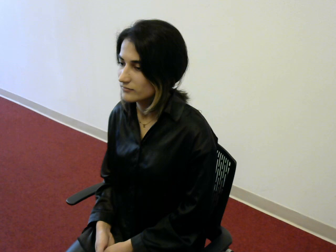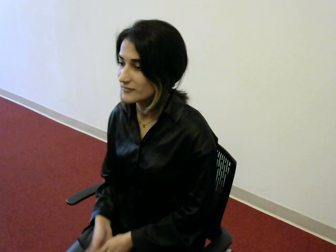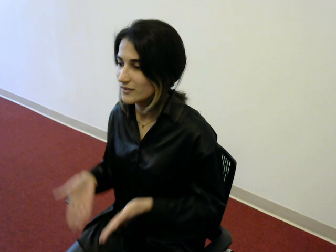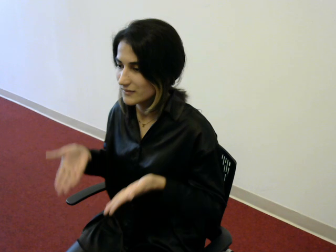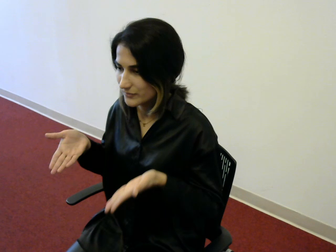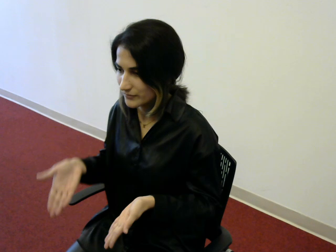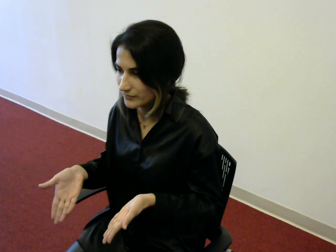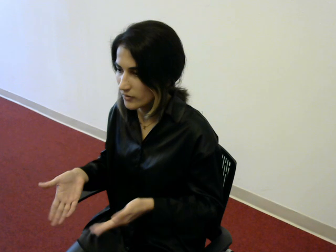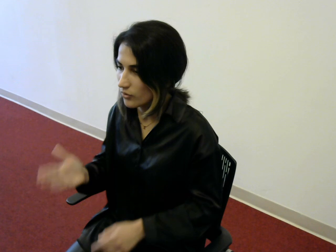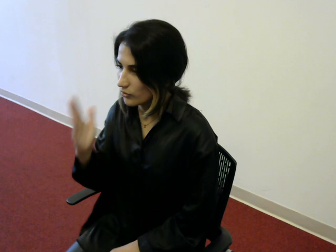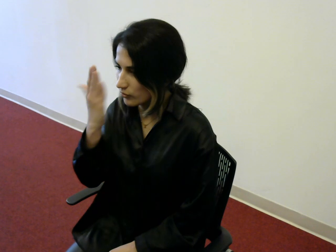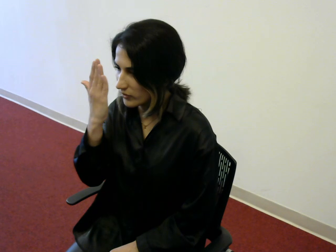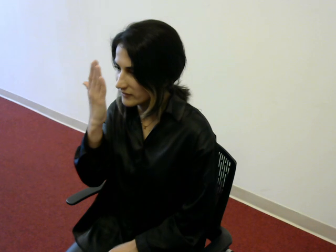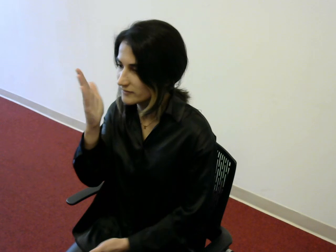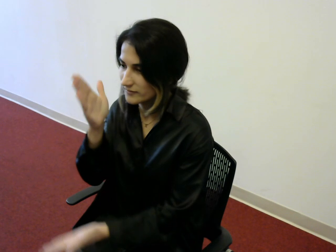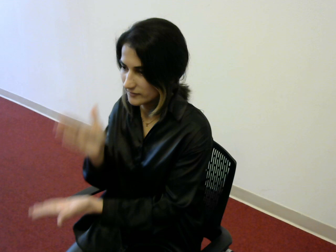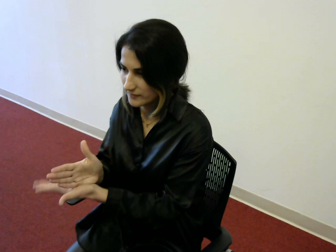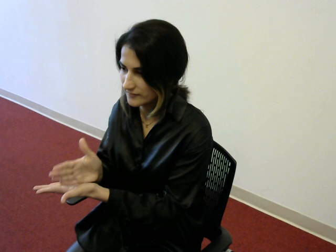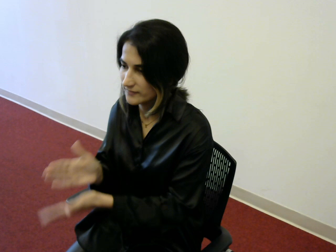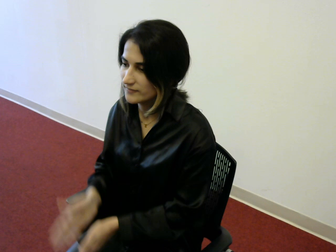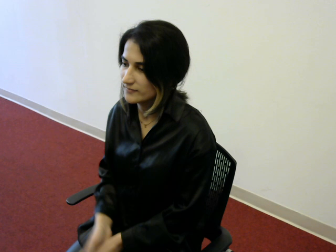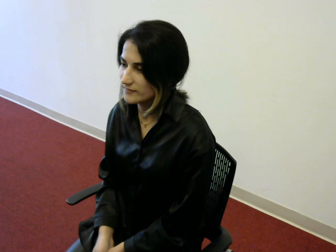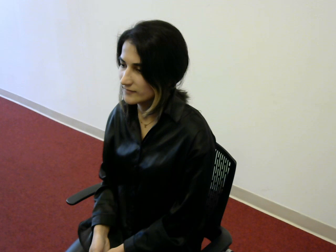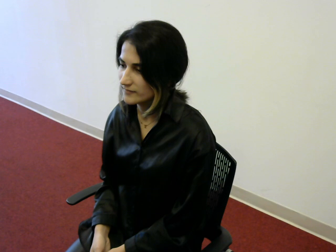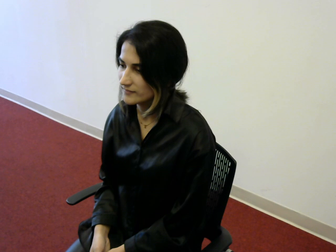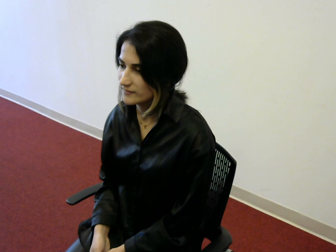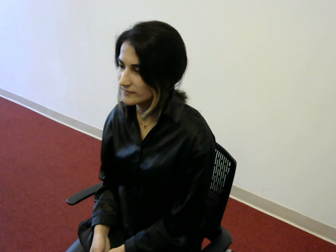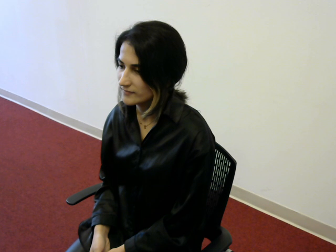Burda güzgü varmı?